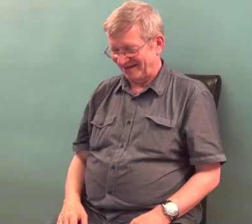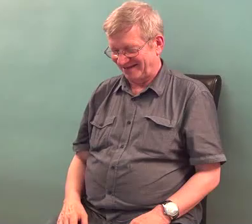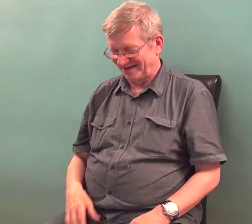Następny.